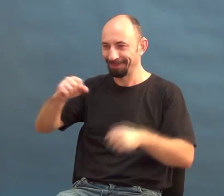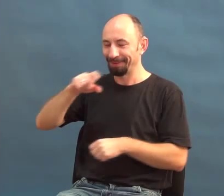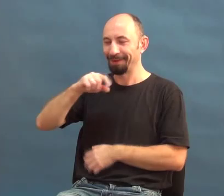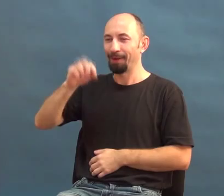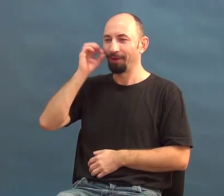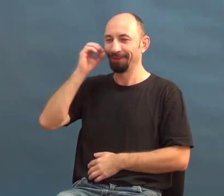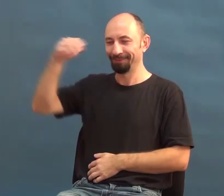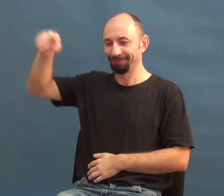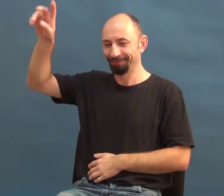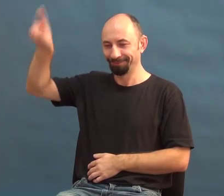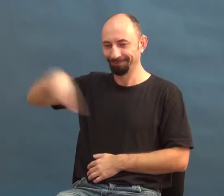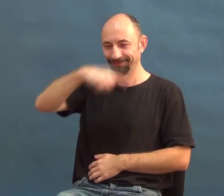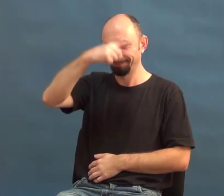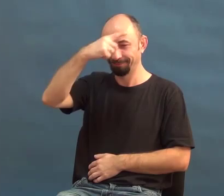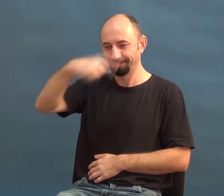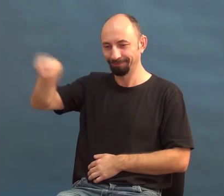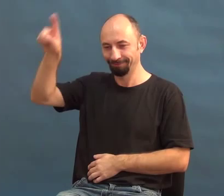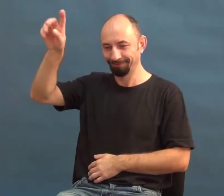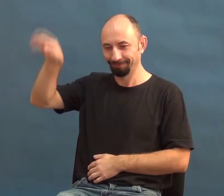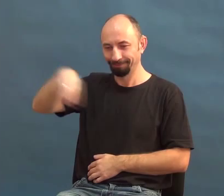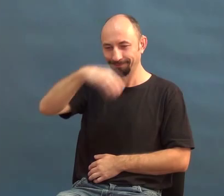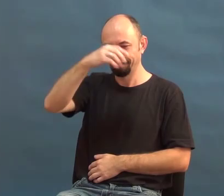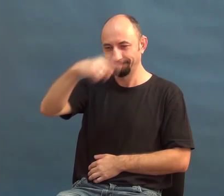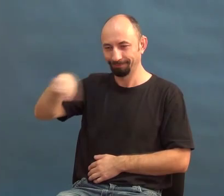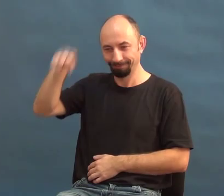Kot wodzi za nim wzrokiem.